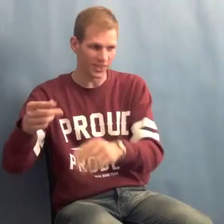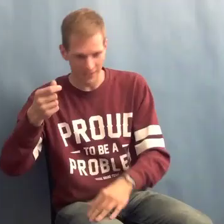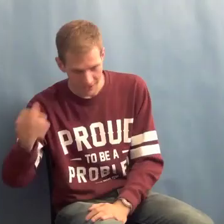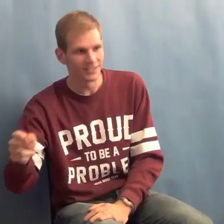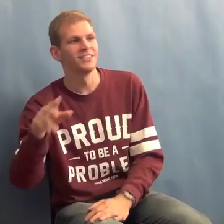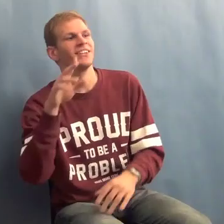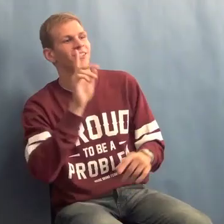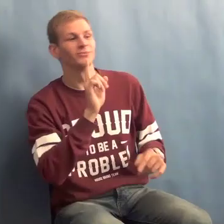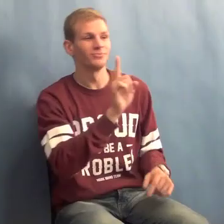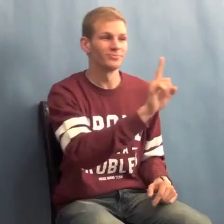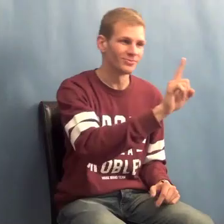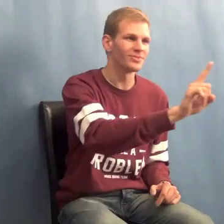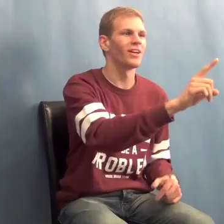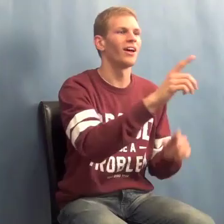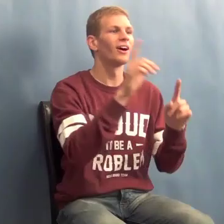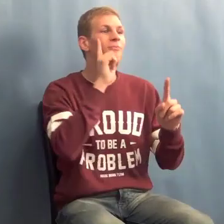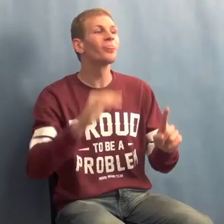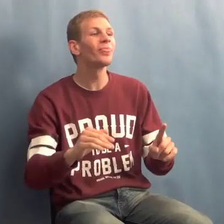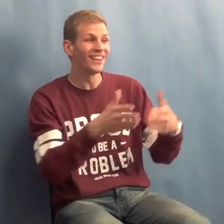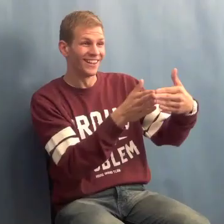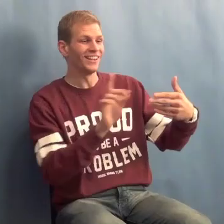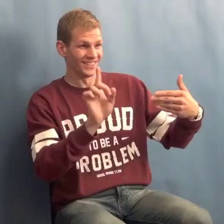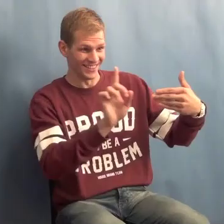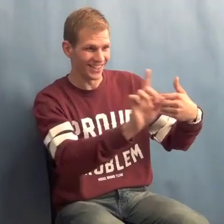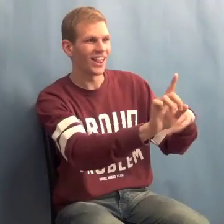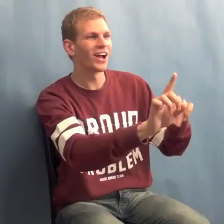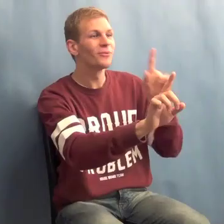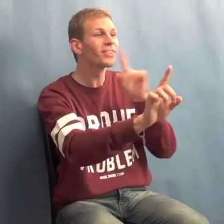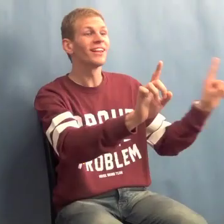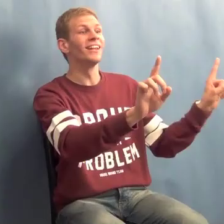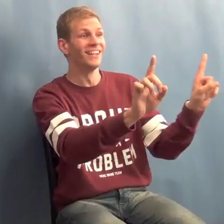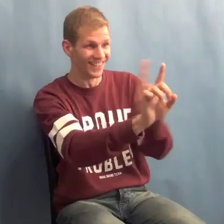Mężczyzna przeszedł kawałek, i nagle dołączył do niego ten chłopiec, szedł za nim.